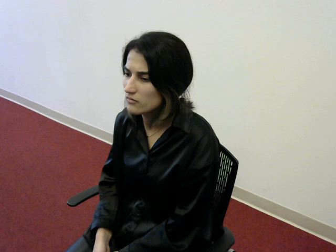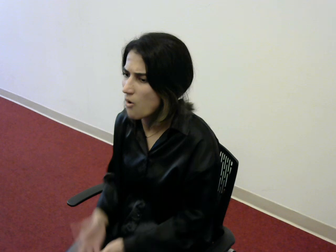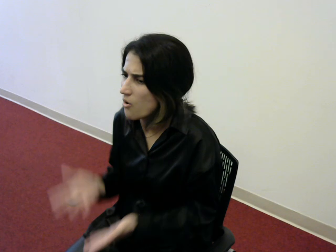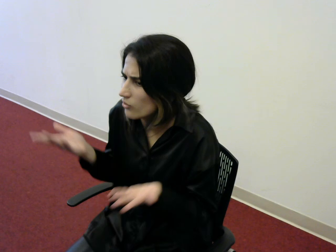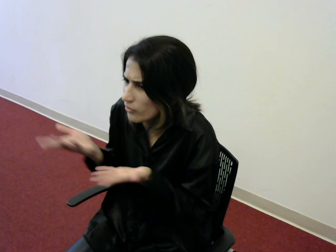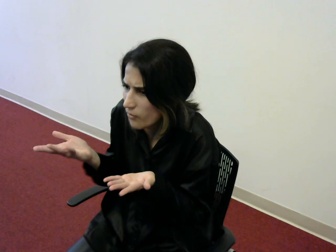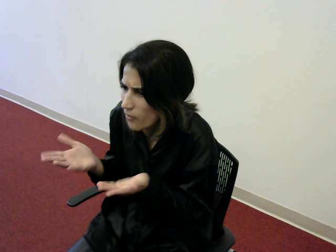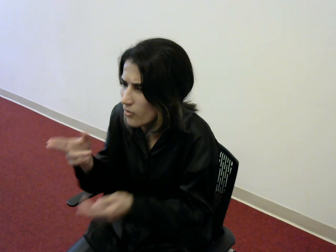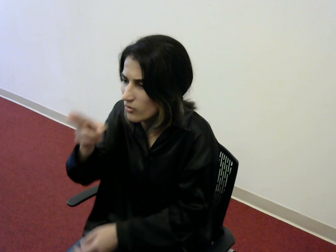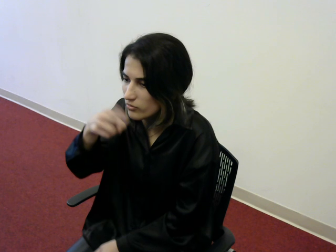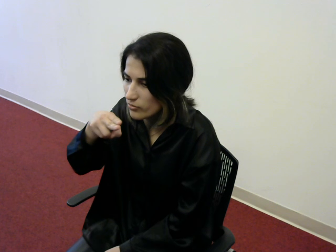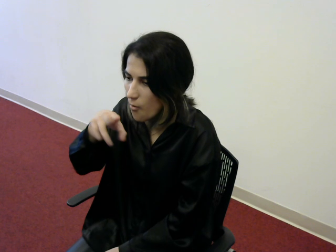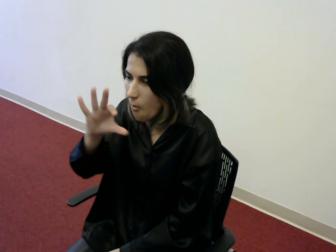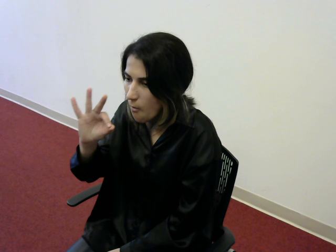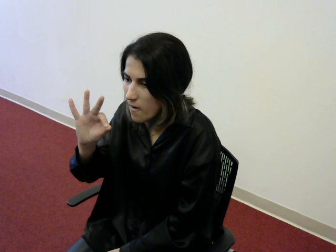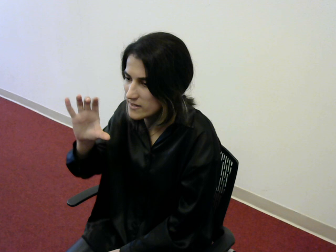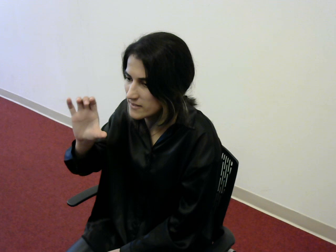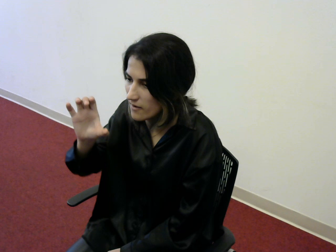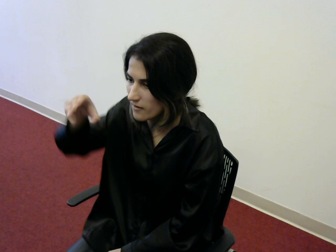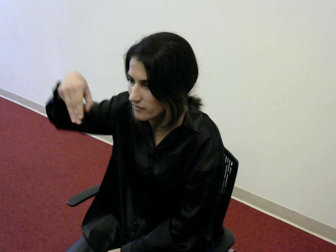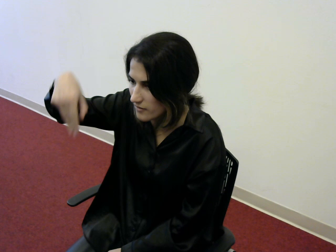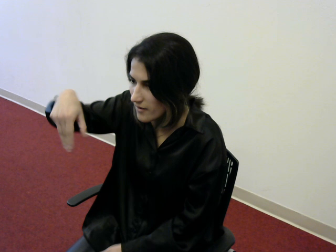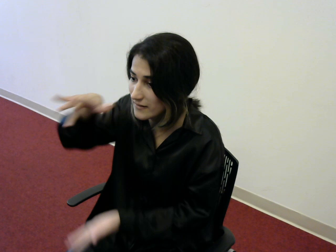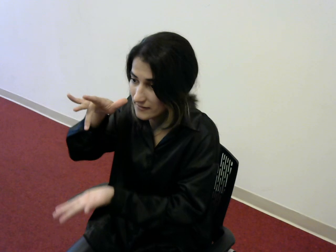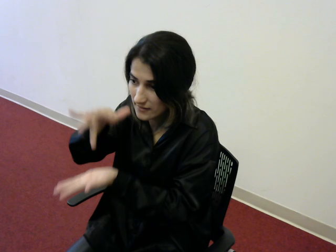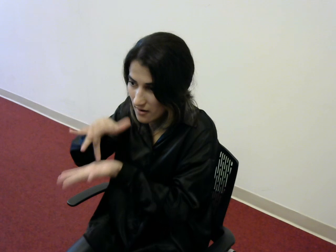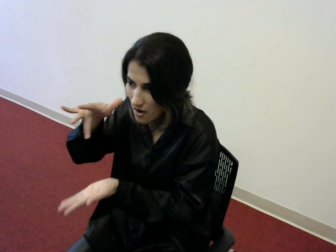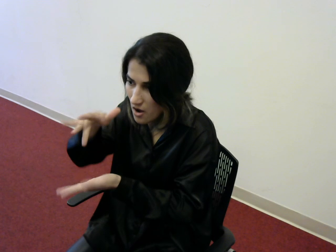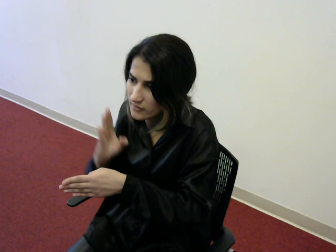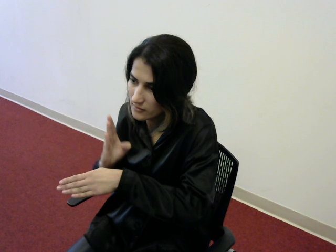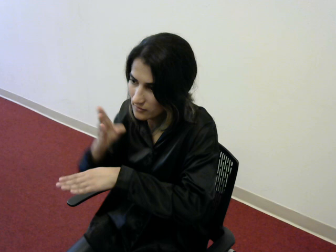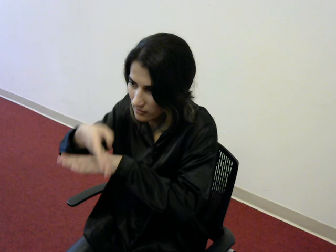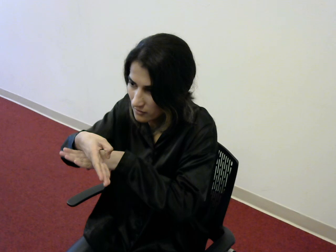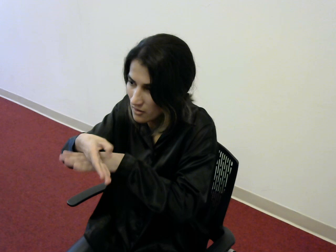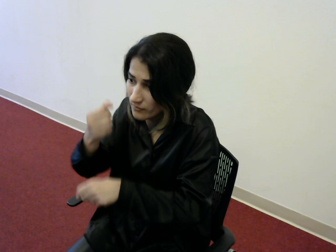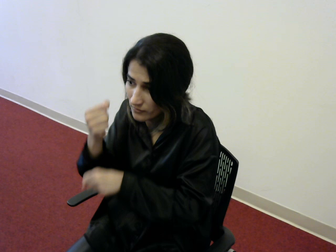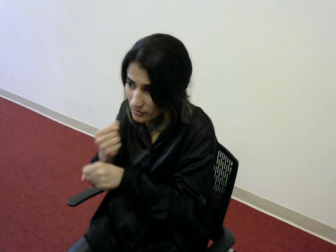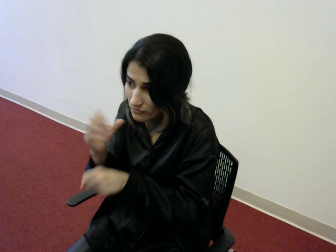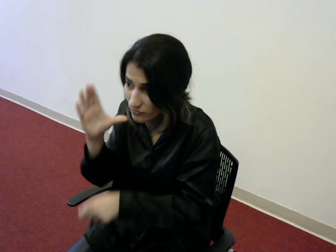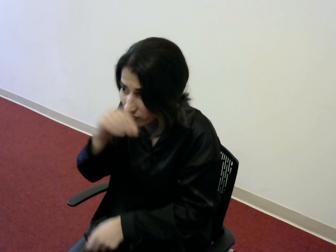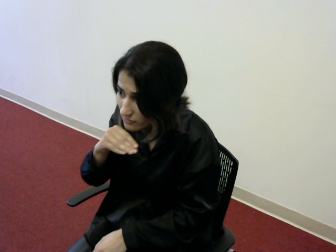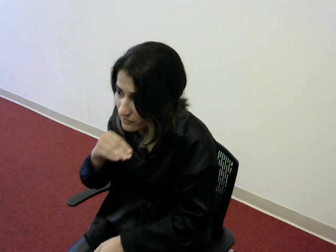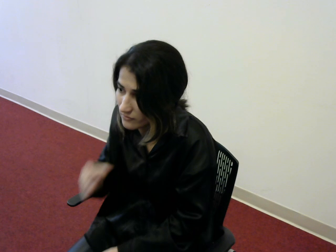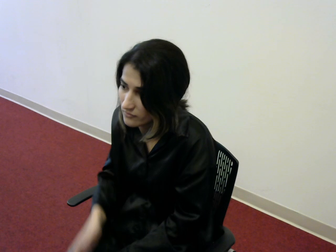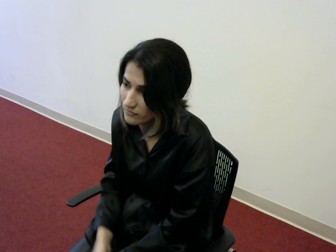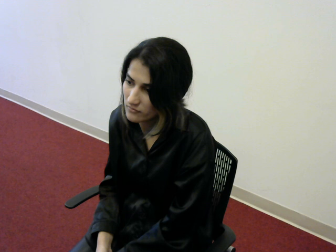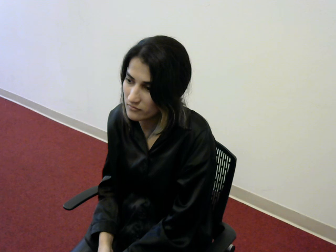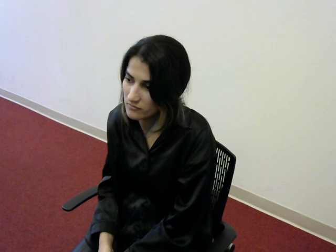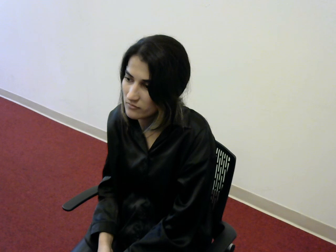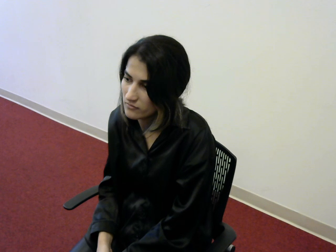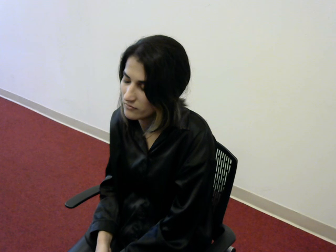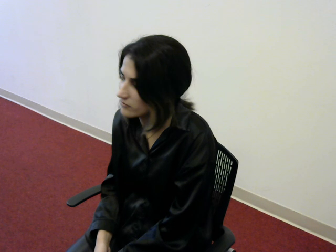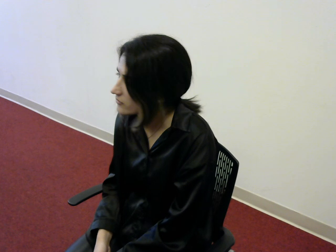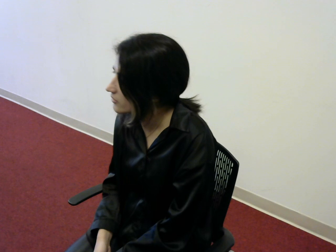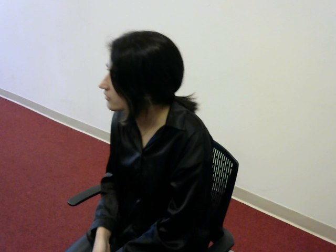Hansı DOST Mərkəzlərinə müraciət edə bilərəm?